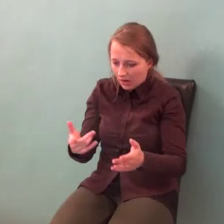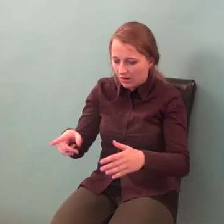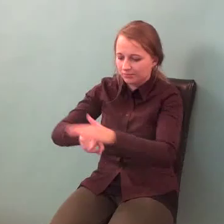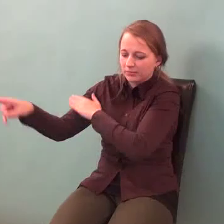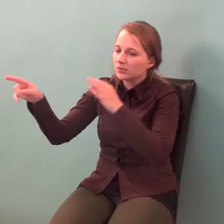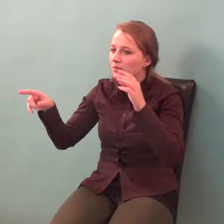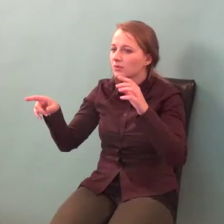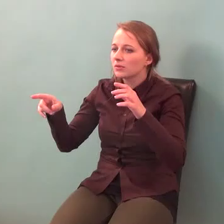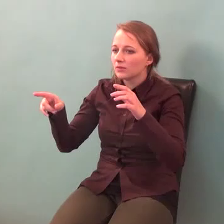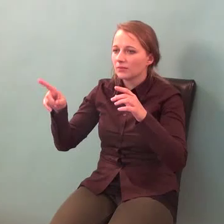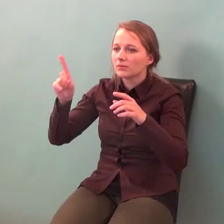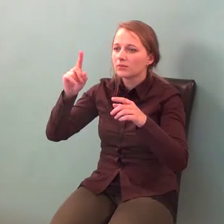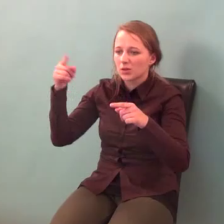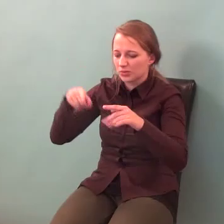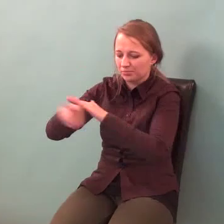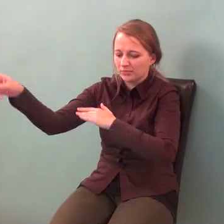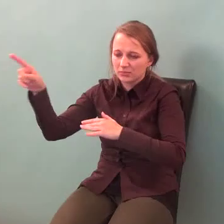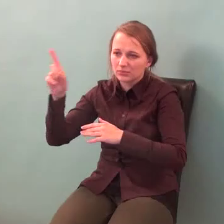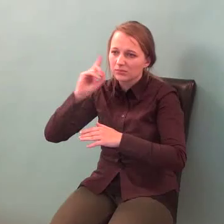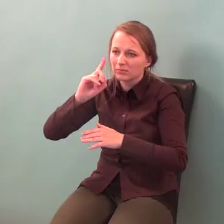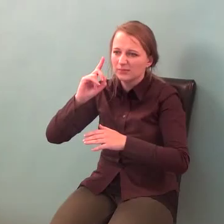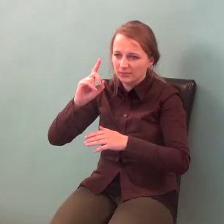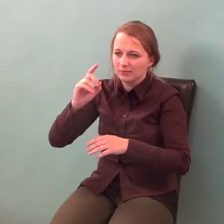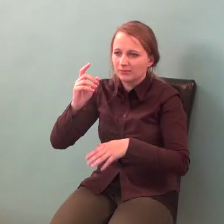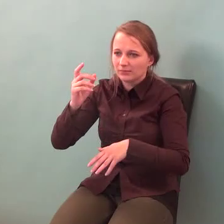Chłopak musi uciekać.